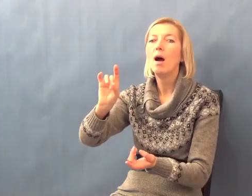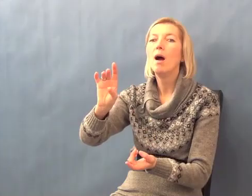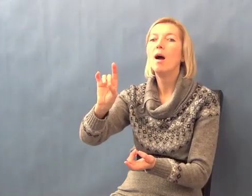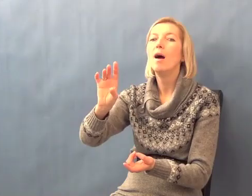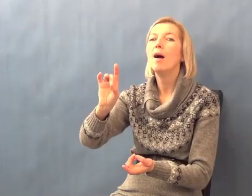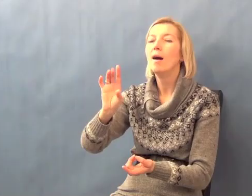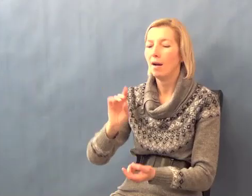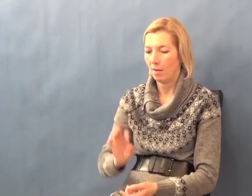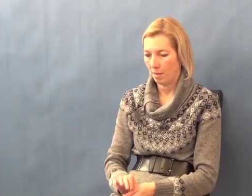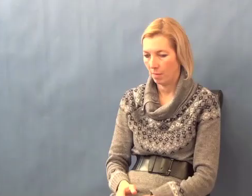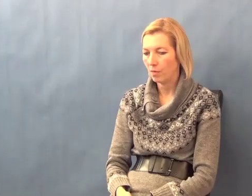Tak, tak.